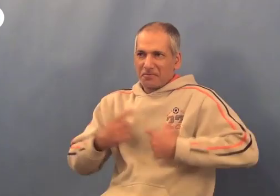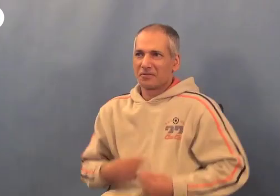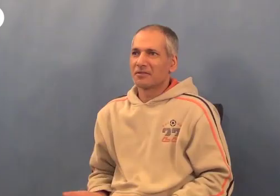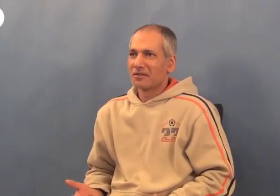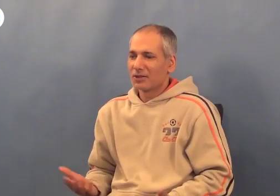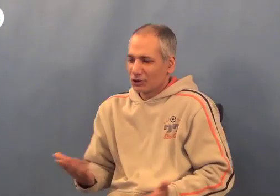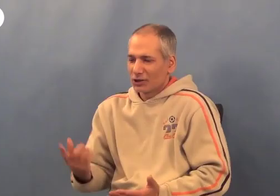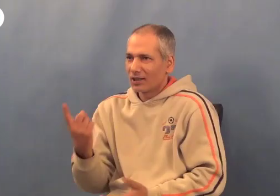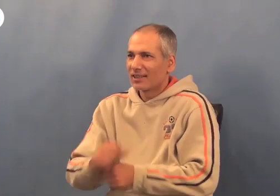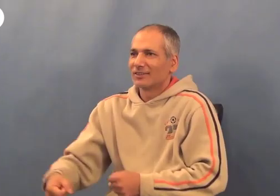Gdzie jest ten jeden pojemnik?